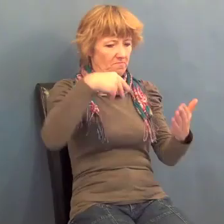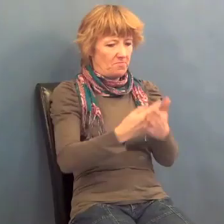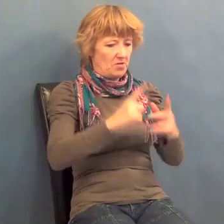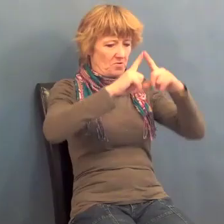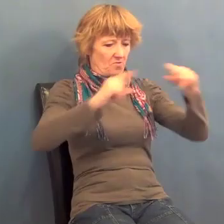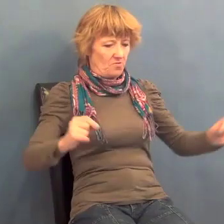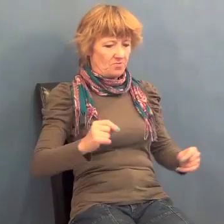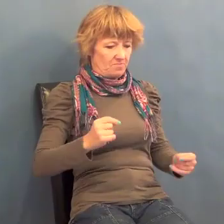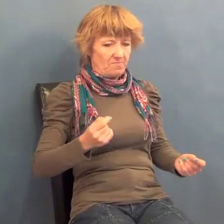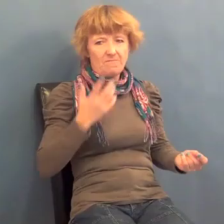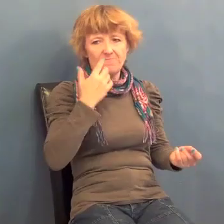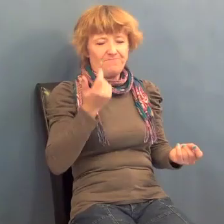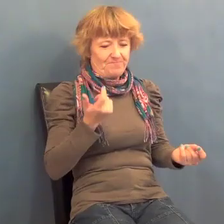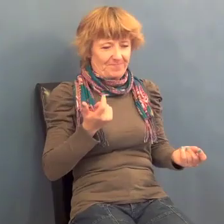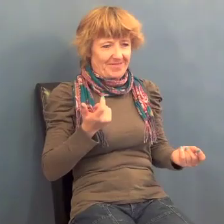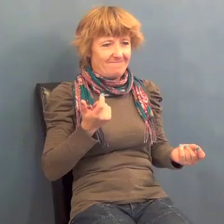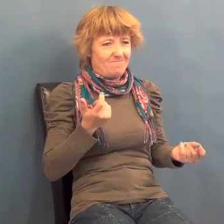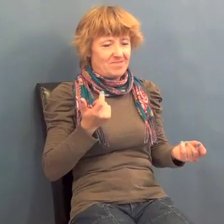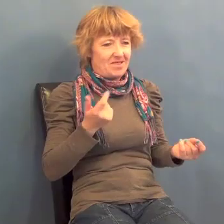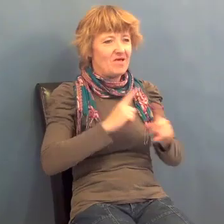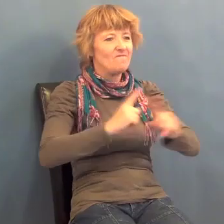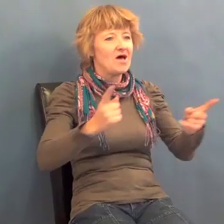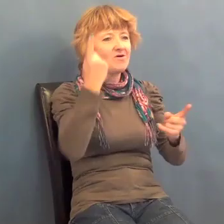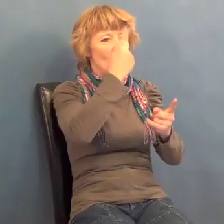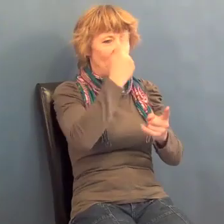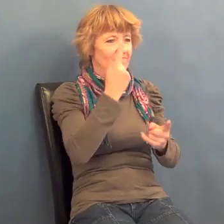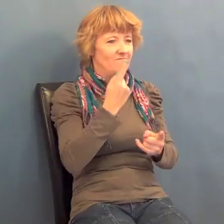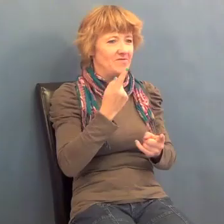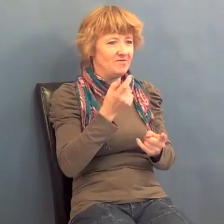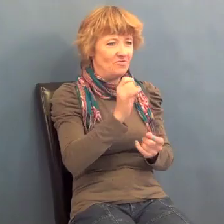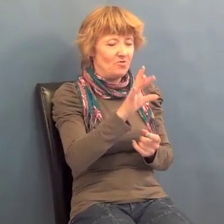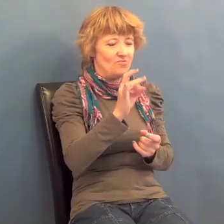Trójkąt informuje, że można spaść, trzeba uważać, czegoś nie wolno robić.